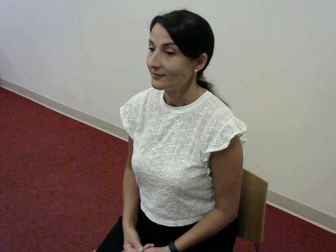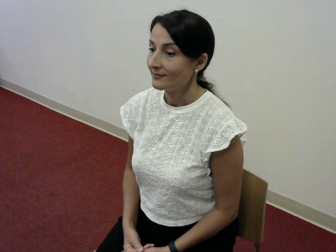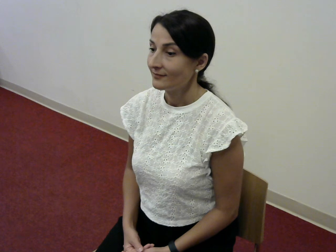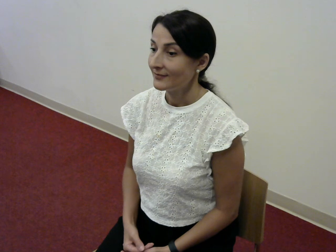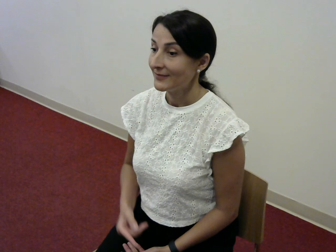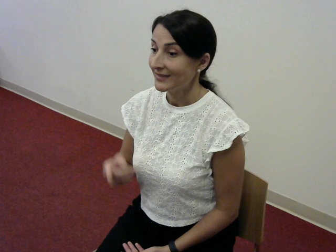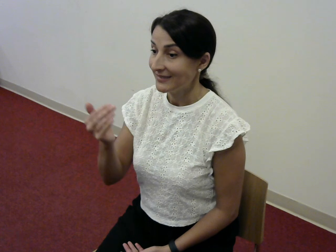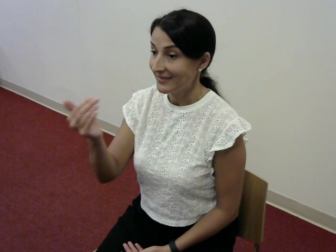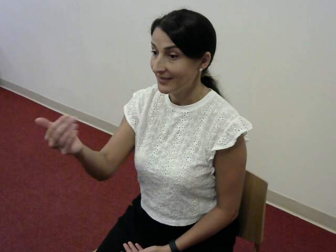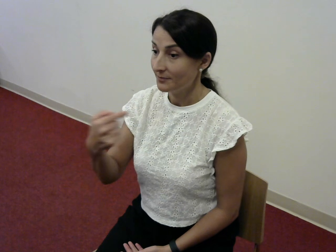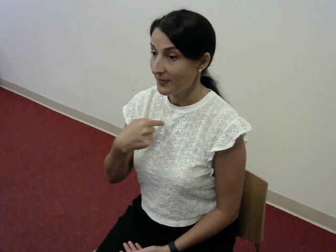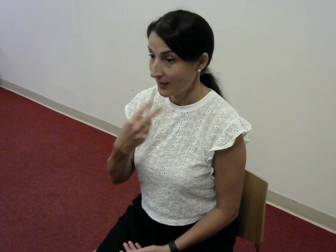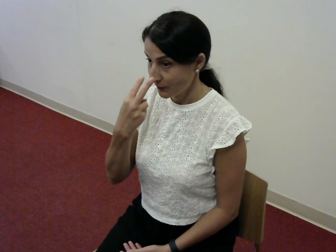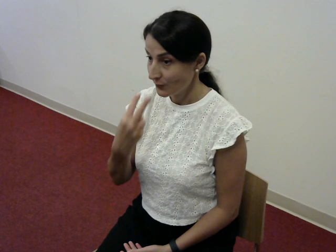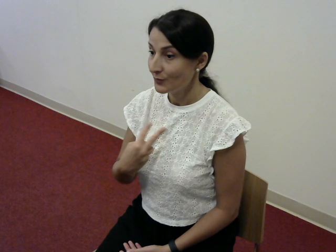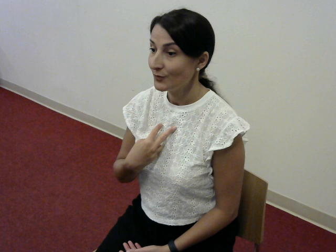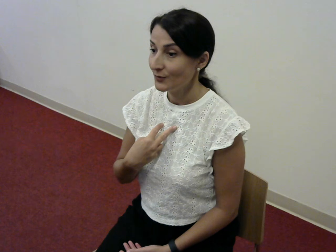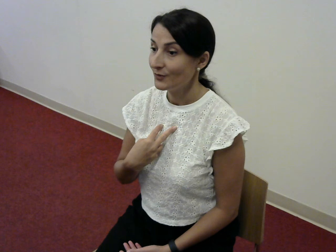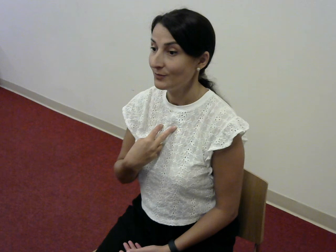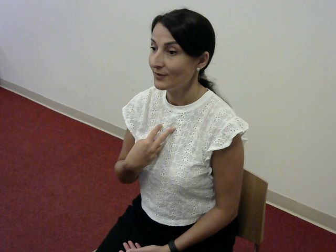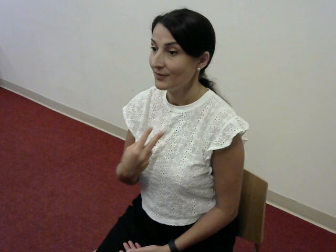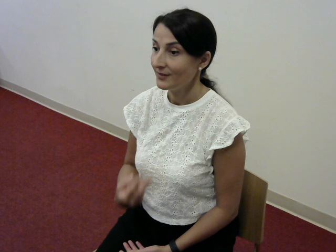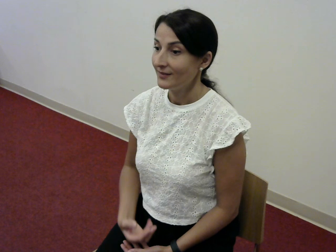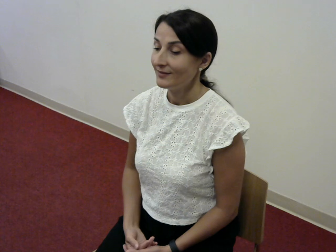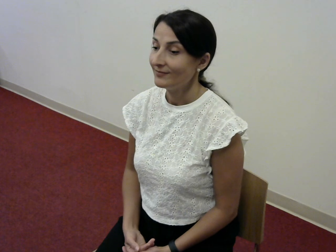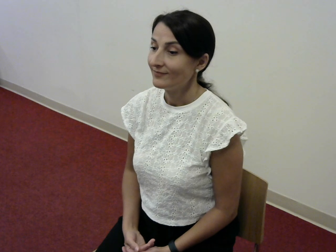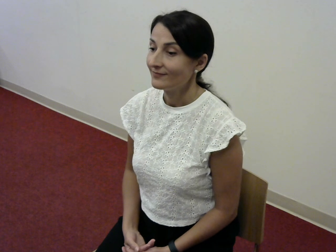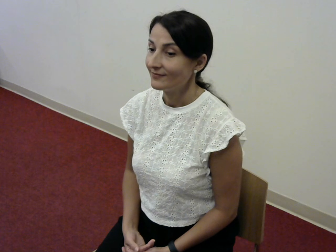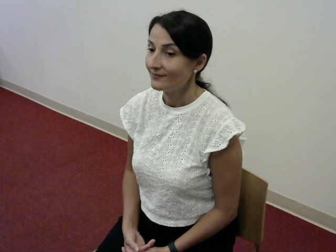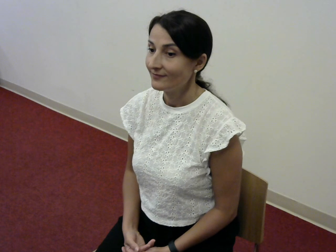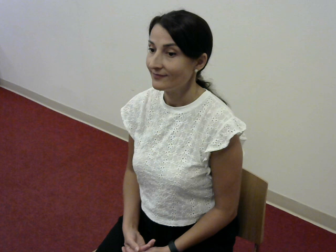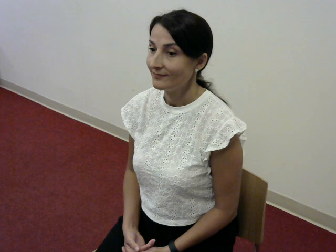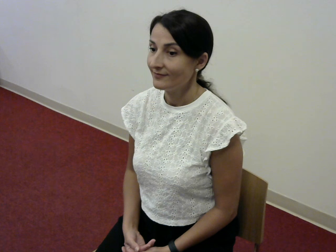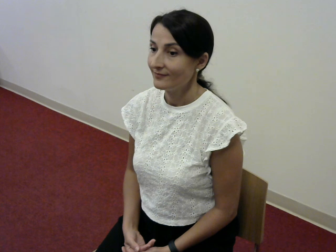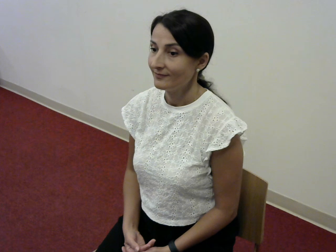Siz məni görürsünüzmü?